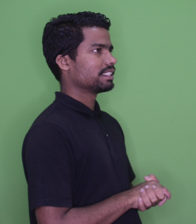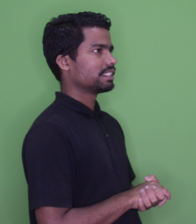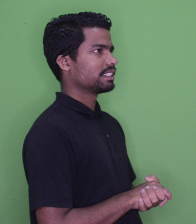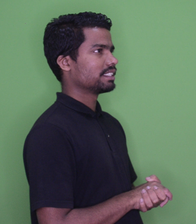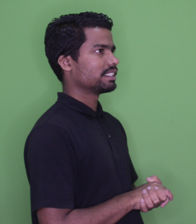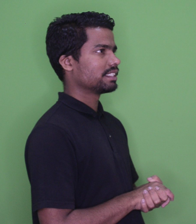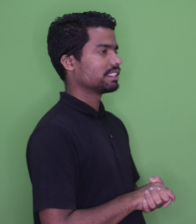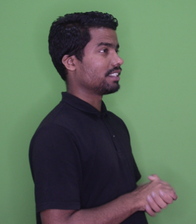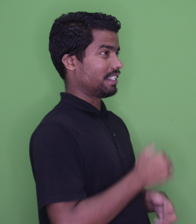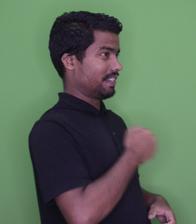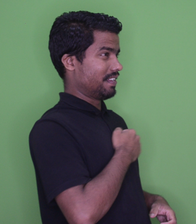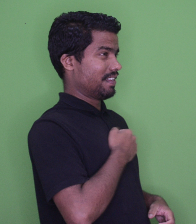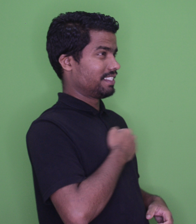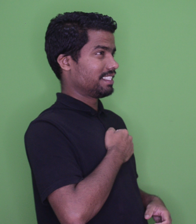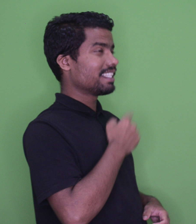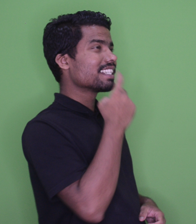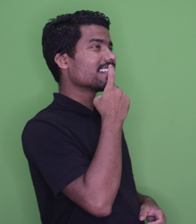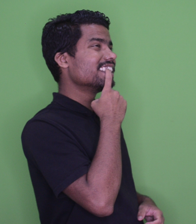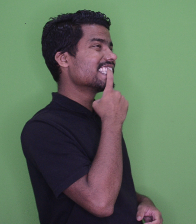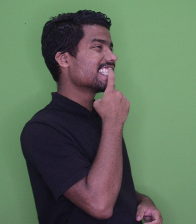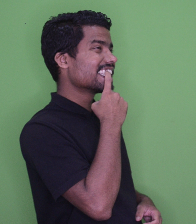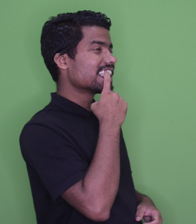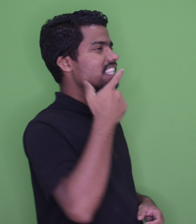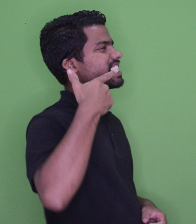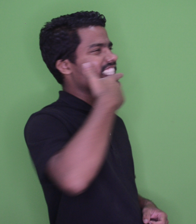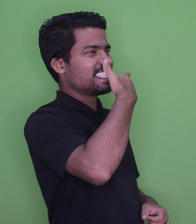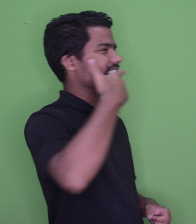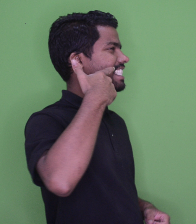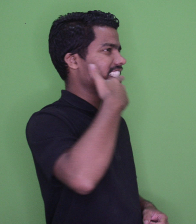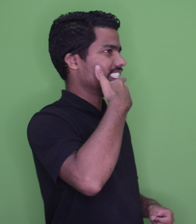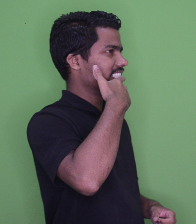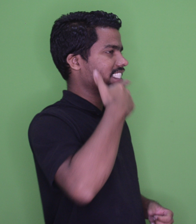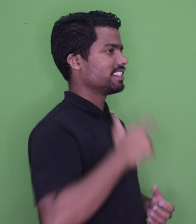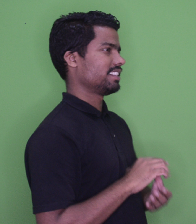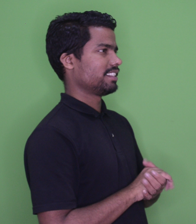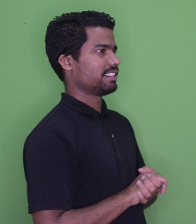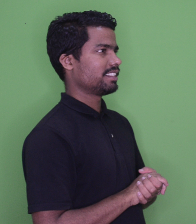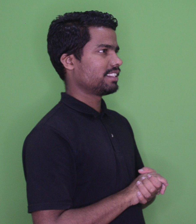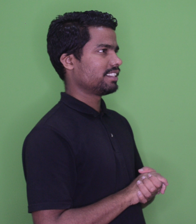i brush my teeth